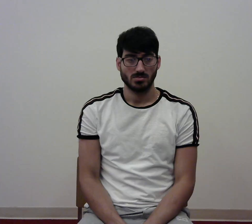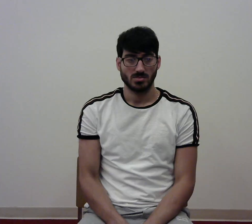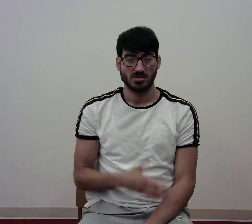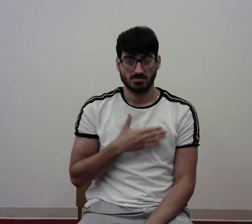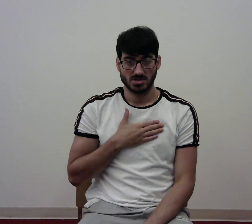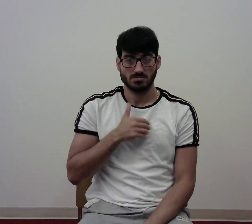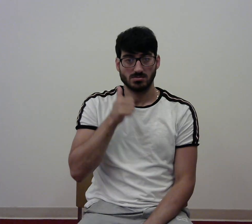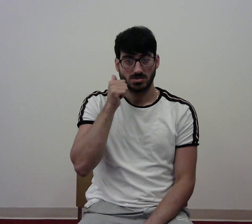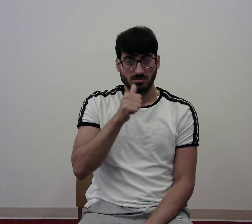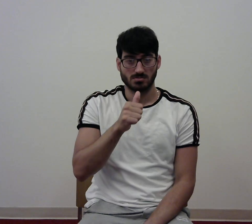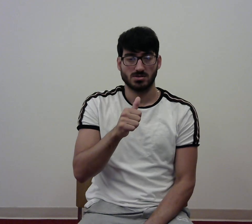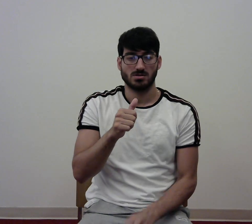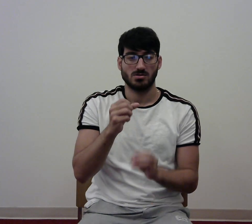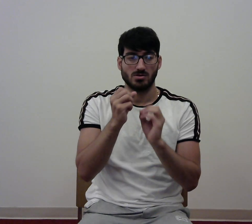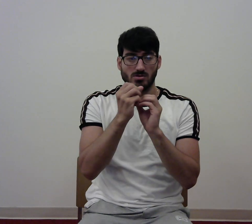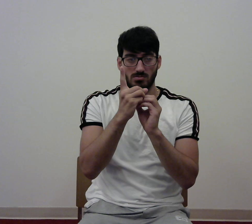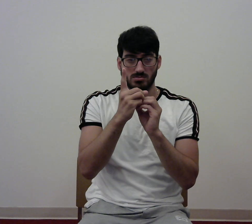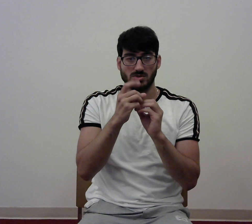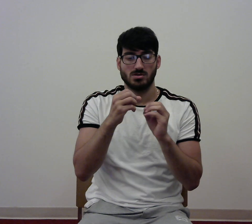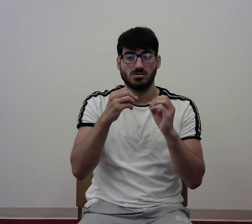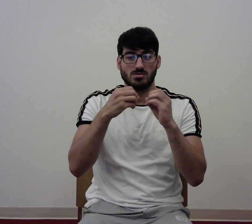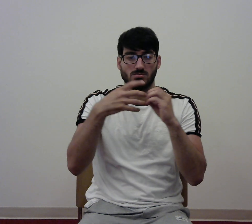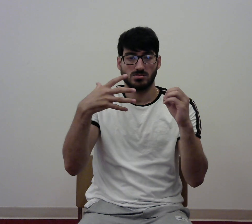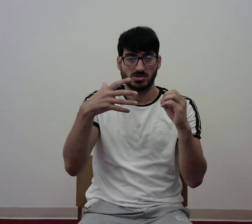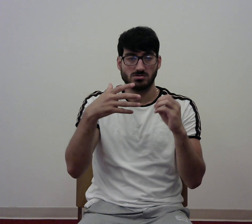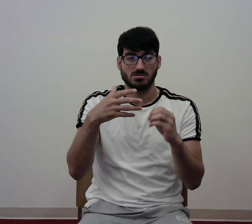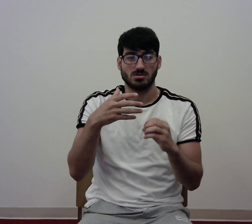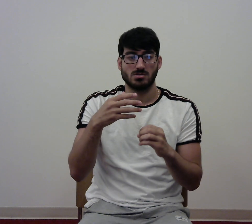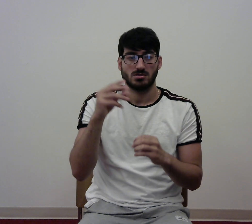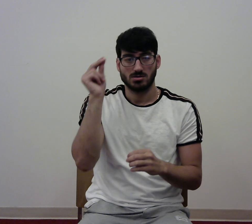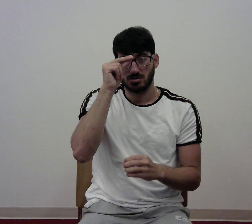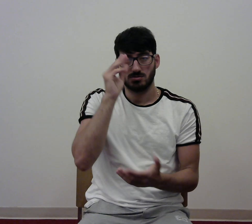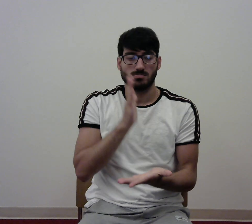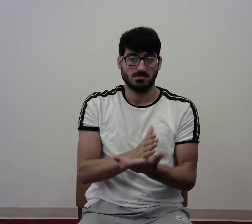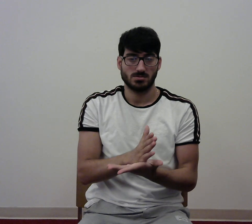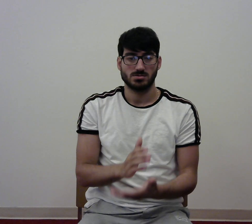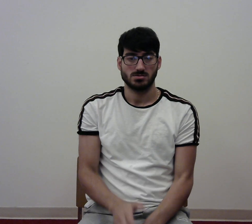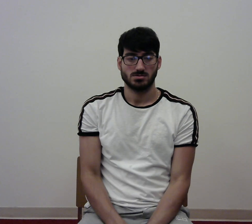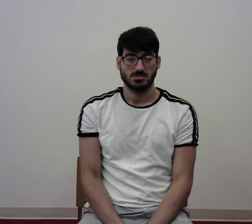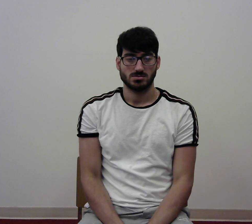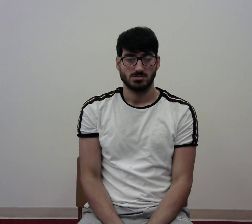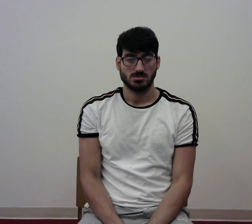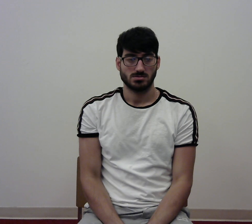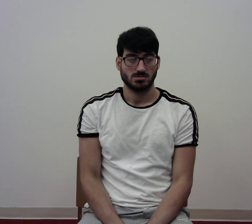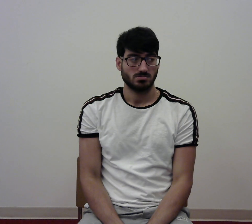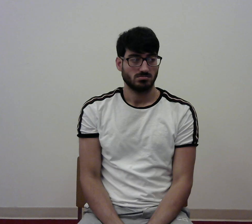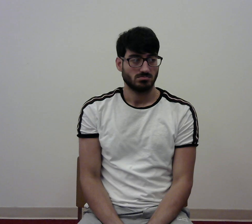Mənim sabah 11:15-də dərsim var